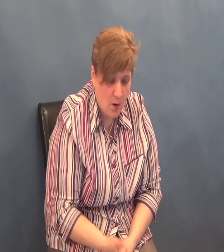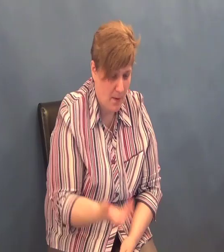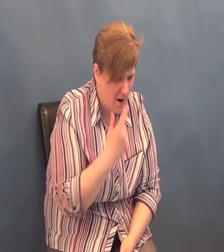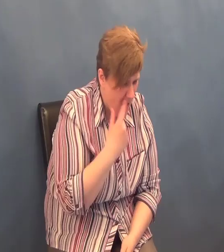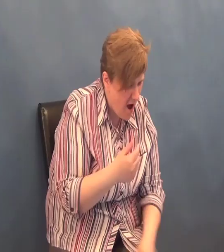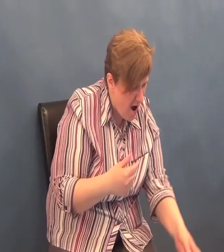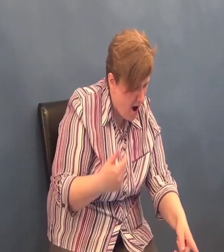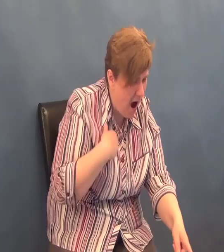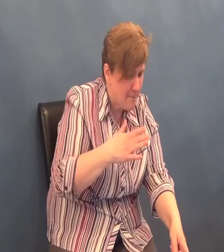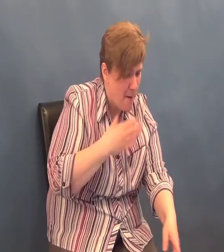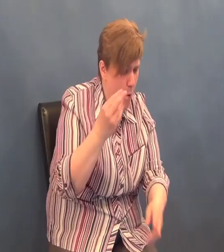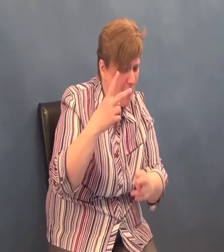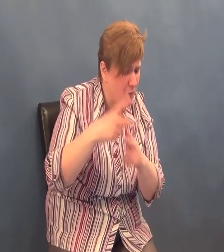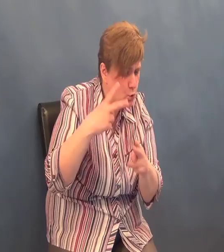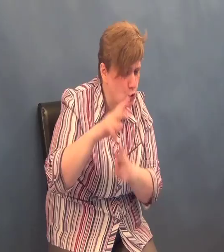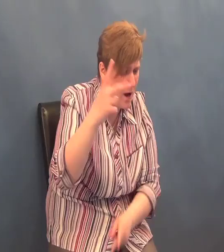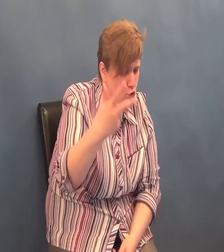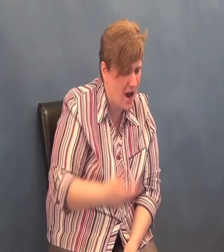Zobacz, mam dwudziestego trzeciego, jest nieźle.